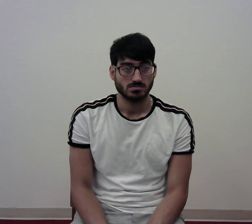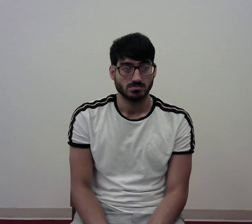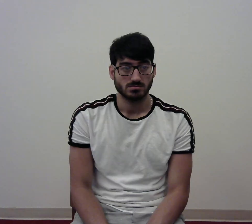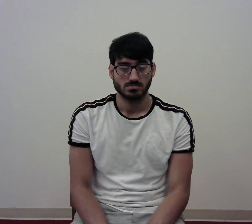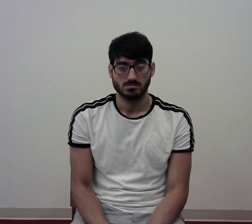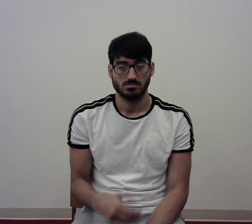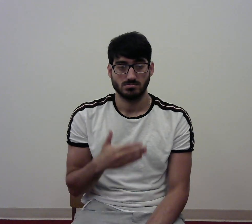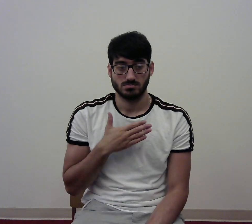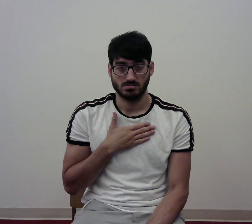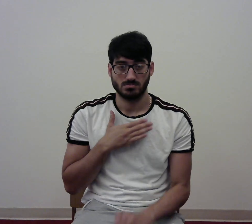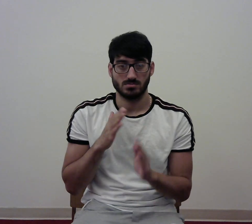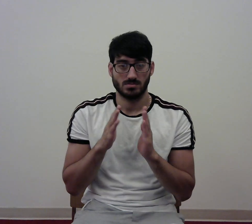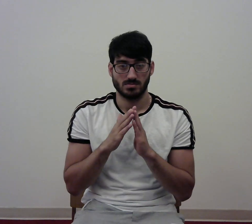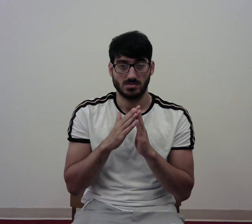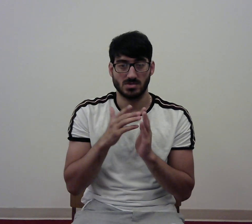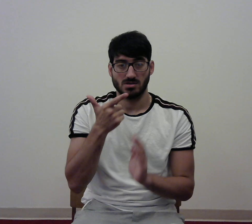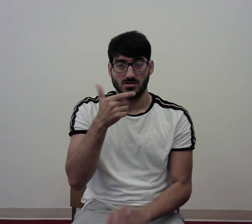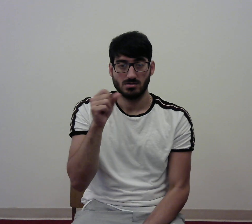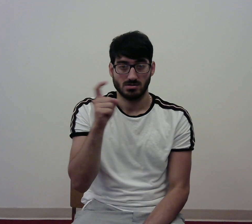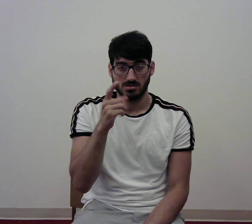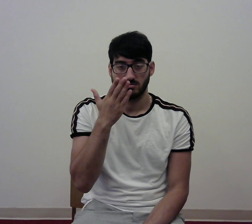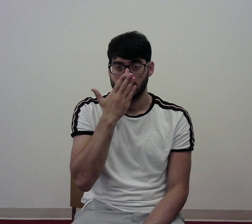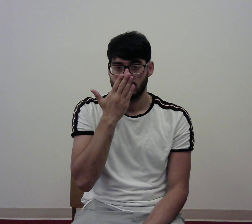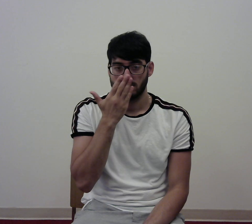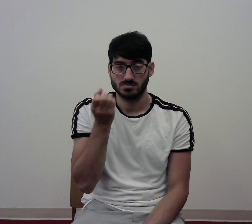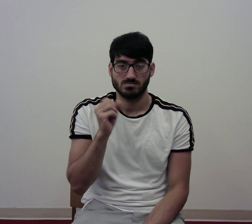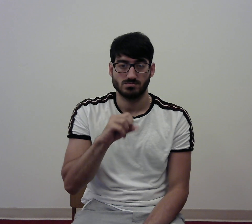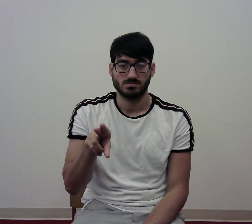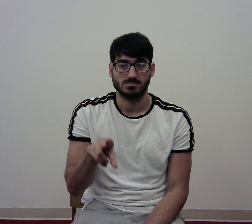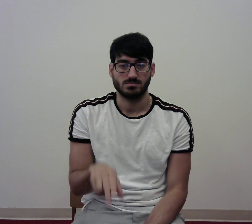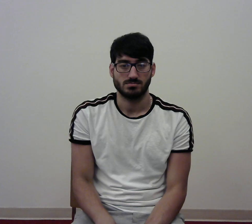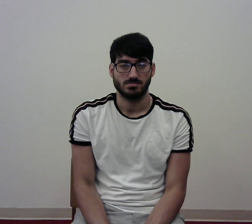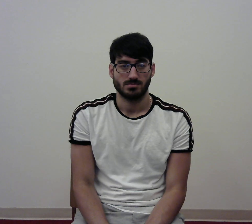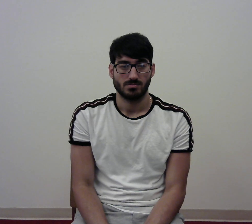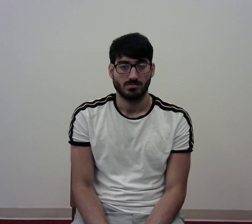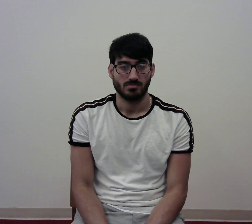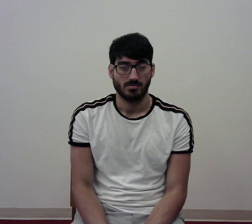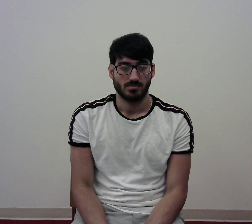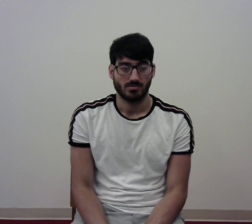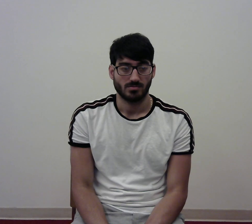Bizim evdən qaz iyi gəlir